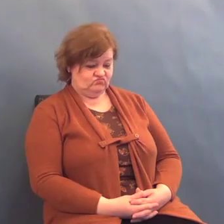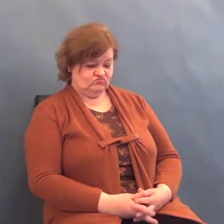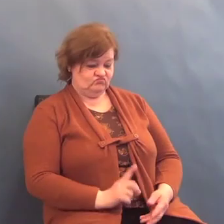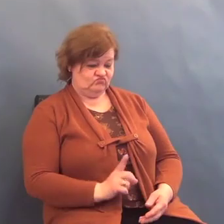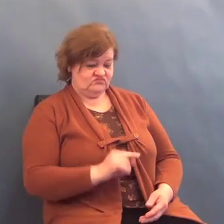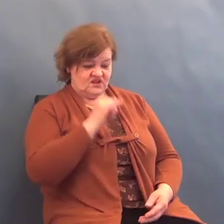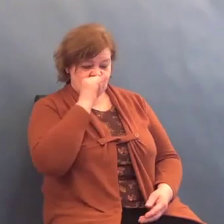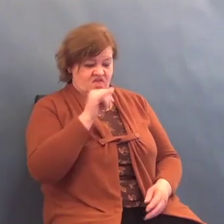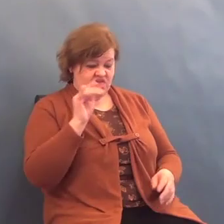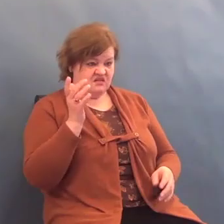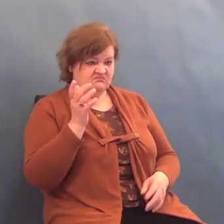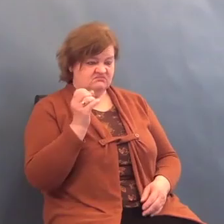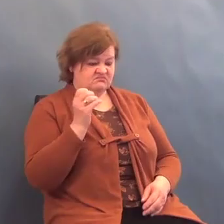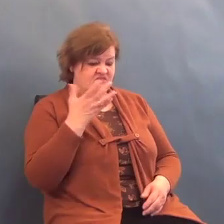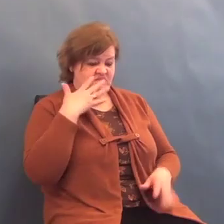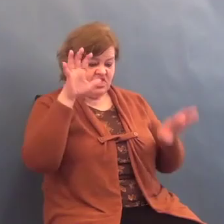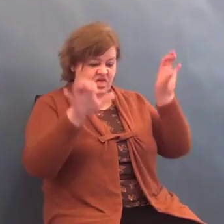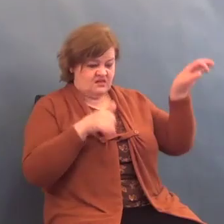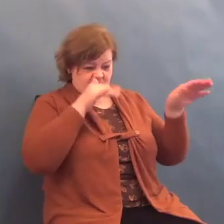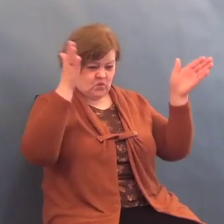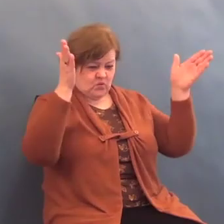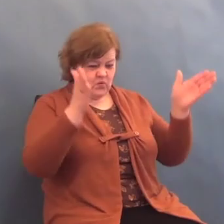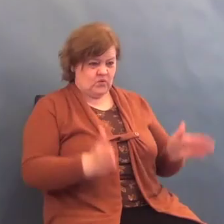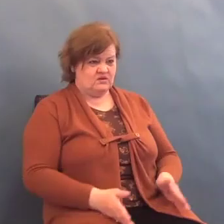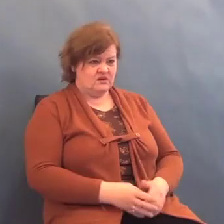Nie można... tak, tak, nie można się wspinać, bo jest wąsko.